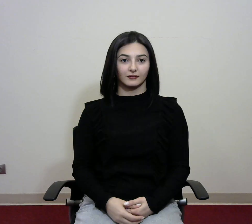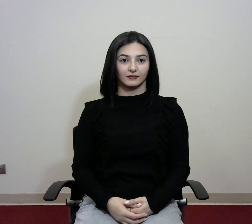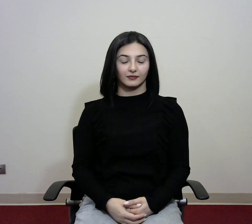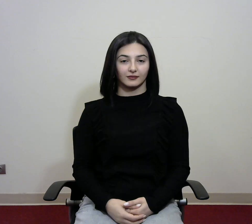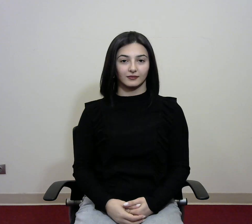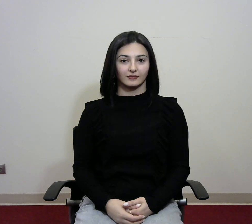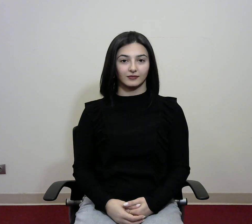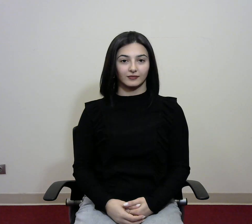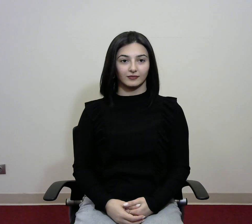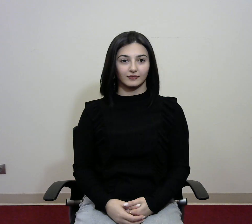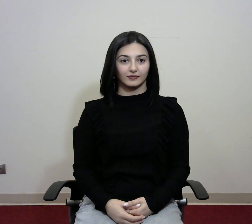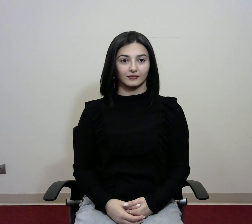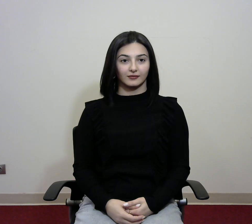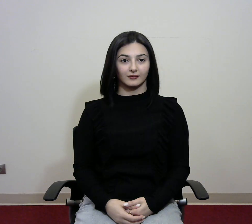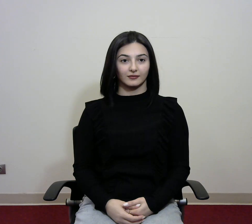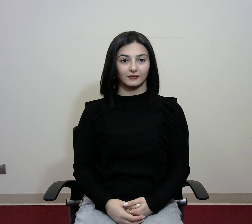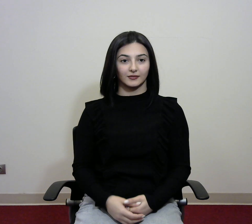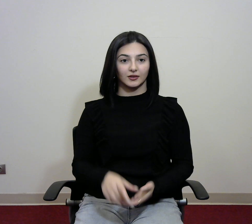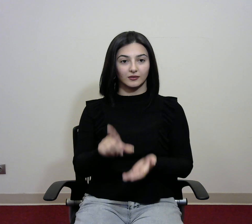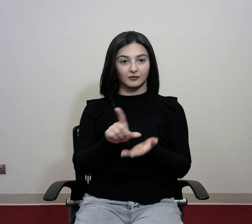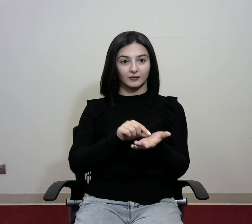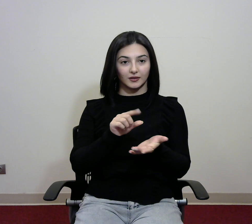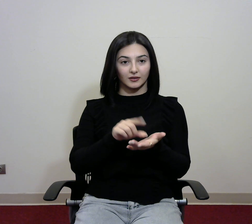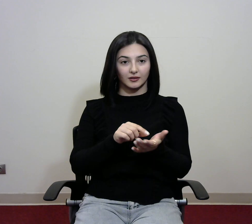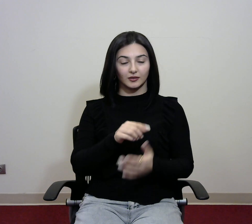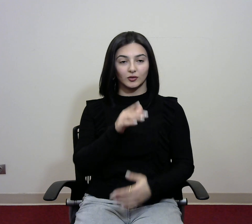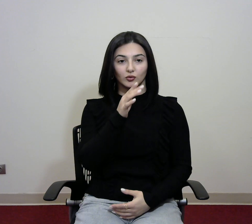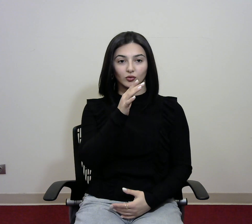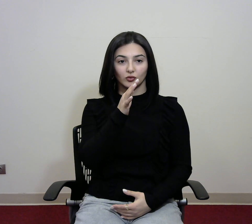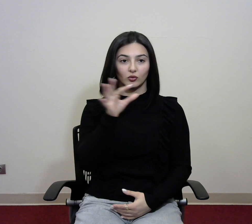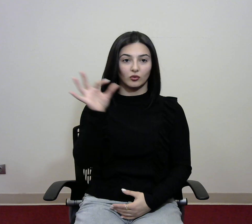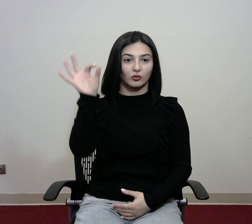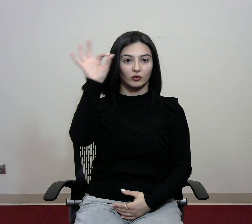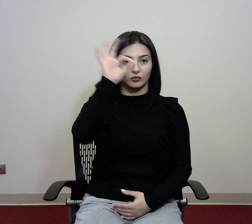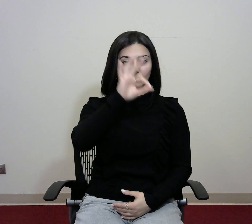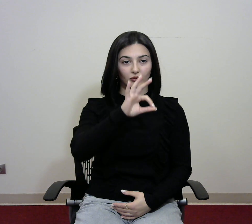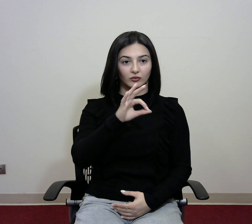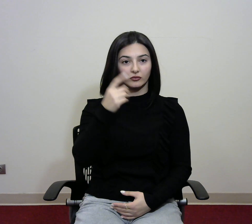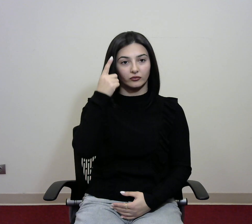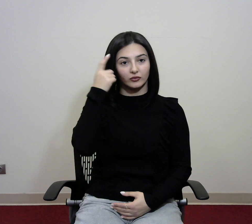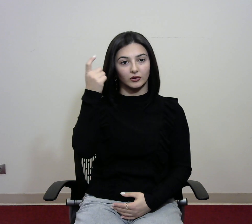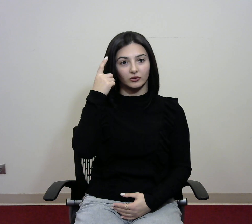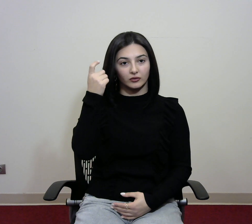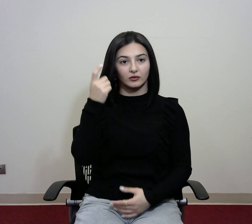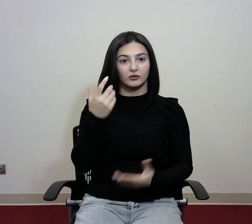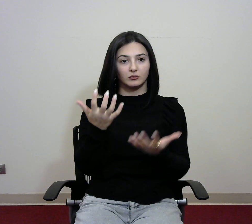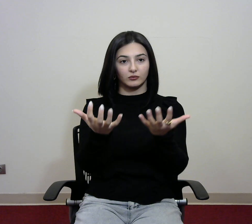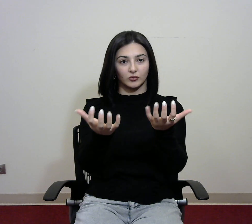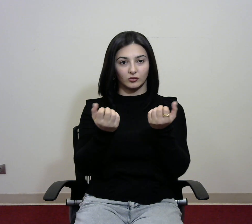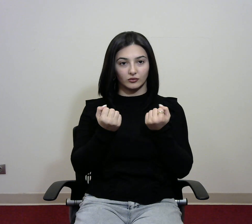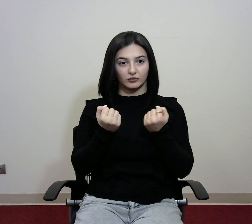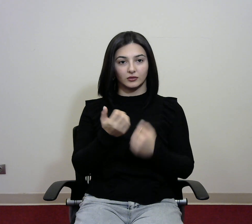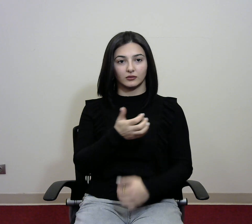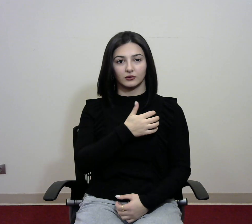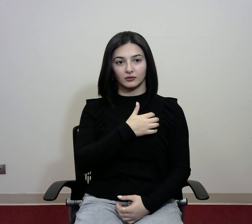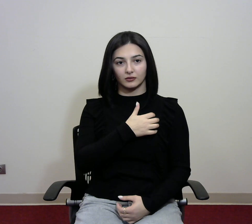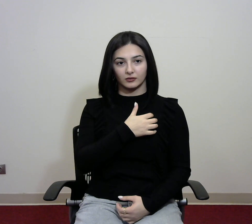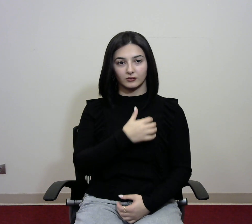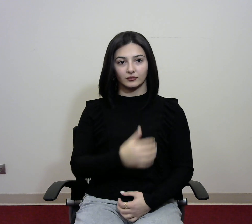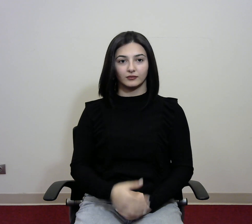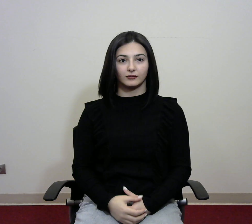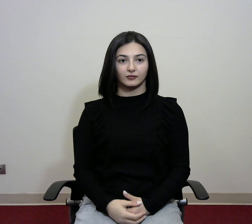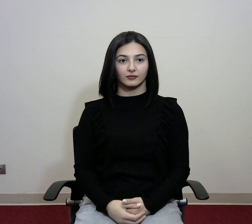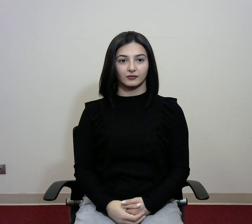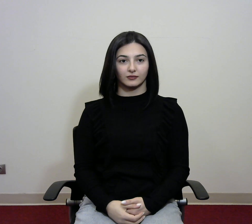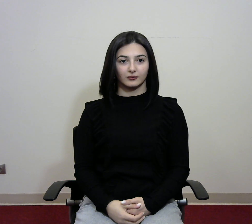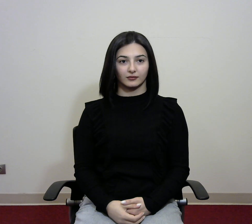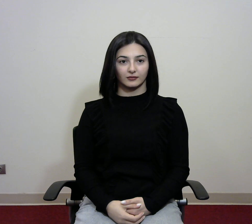Pensiya yaşı haqqında məlumat almaq istəyirəm